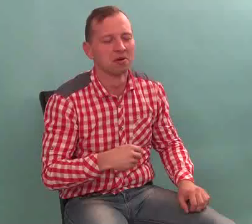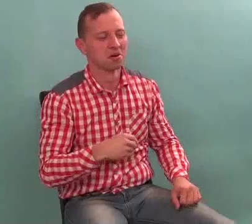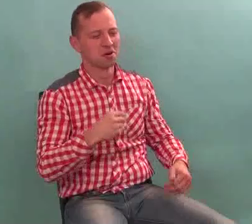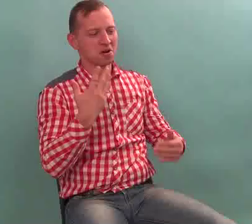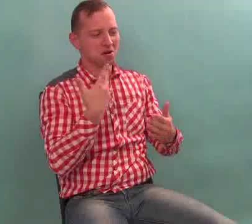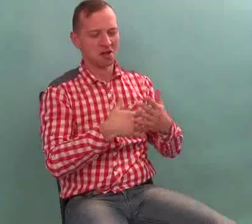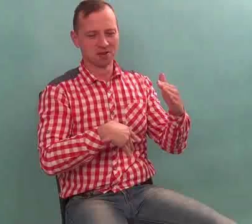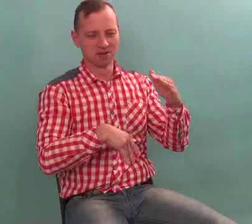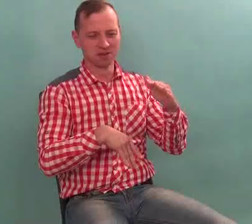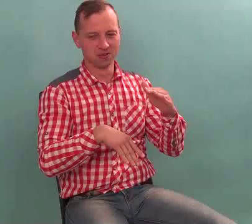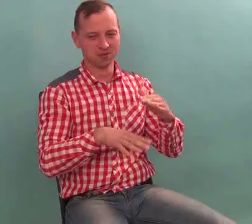Koniec i wyszedł.